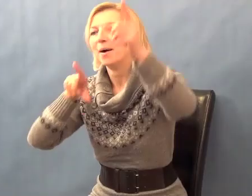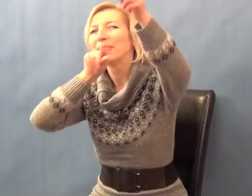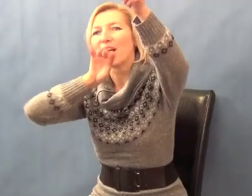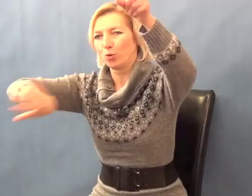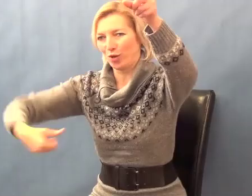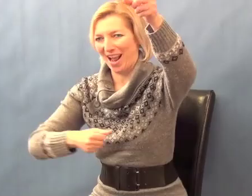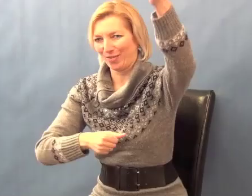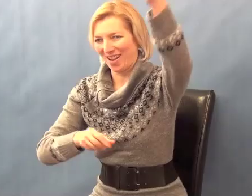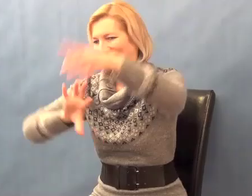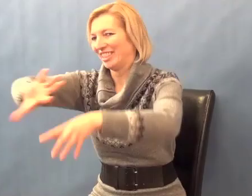Ptak z zegara je ukradł.